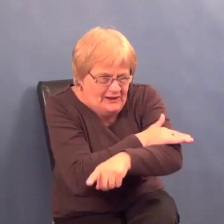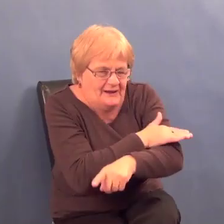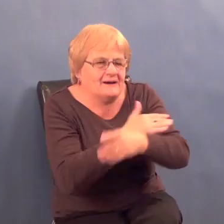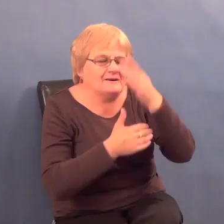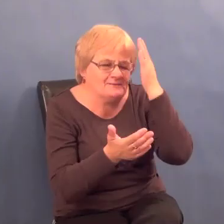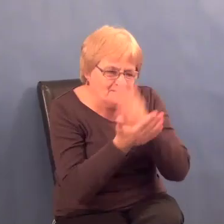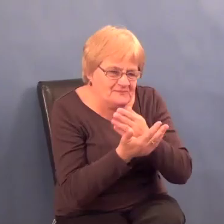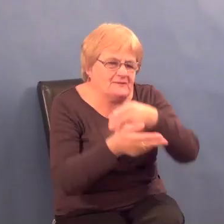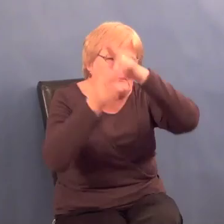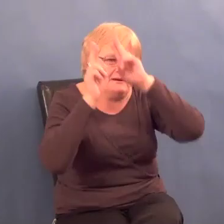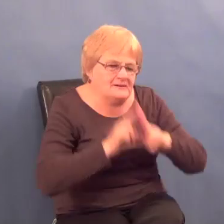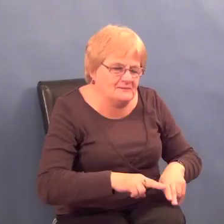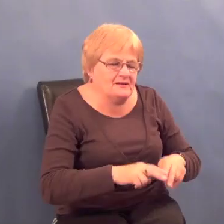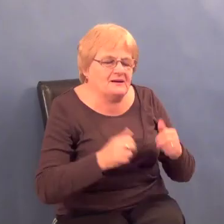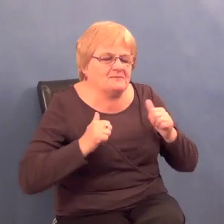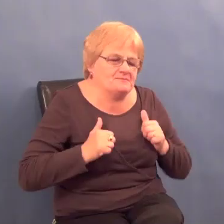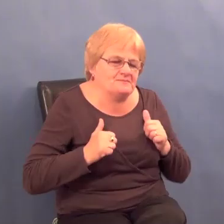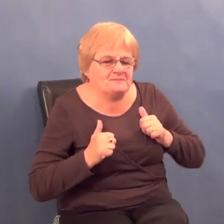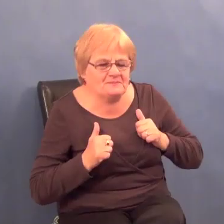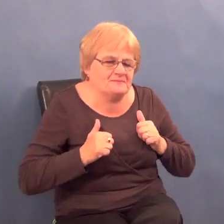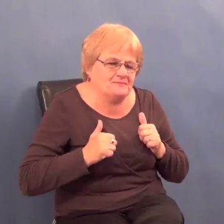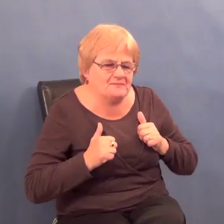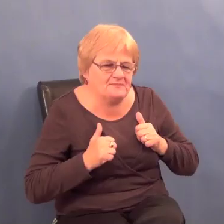Już wracamy do Charliego, który idzie z plecakiem.